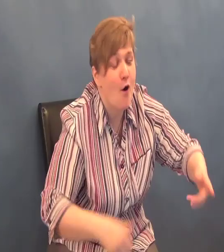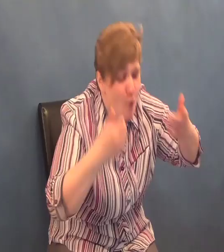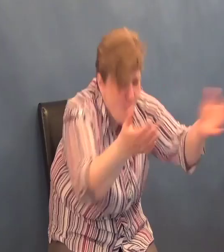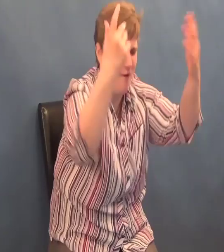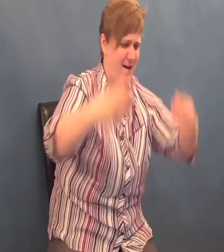No!